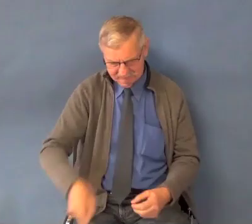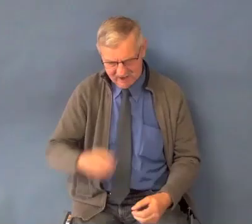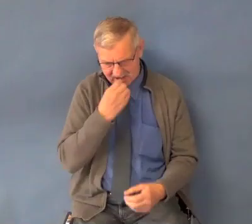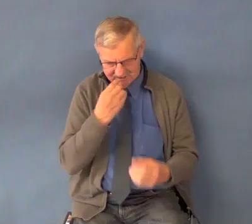Przekreślone.